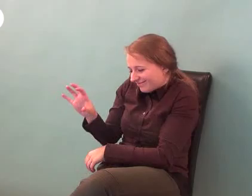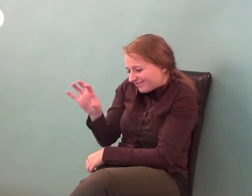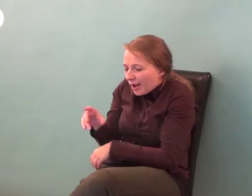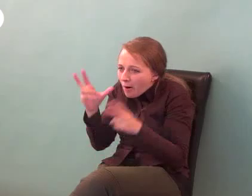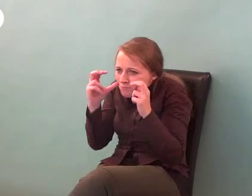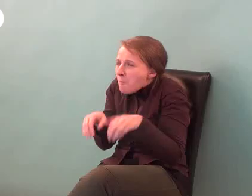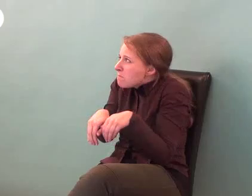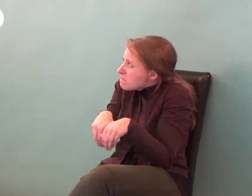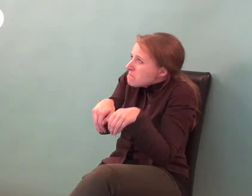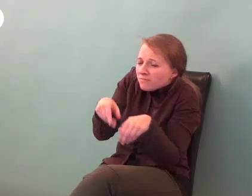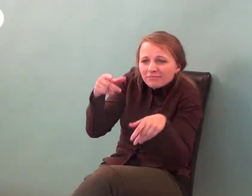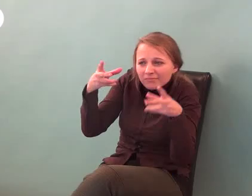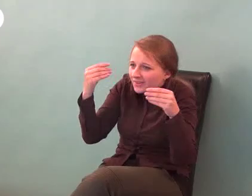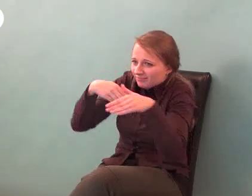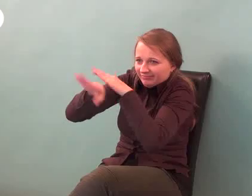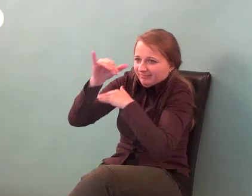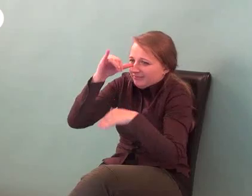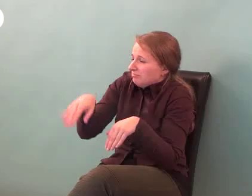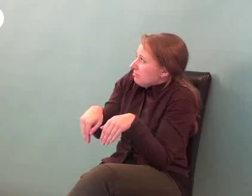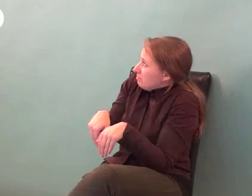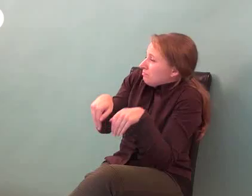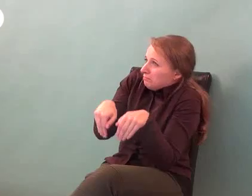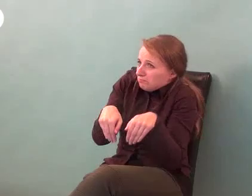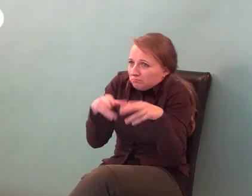Smutna żaba siedzi w słoju i nie może z niego wyjść.